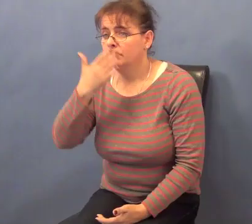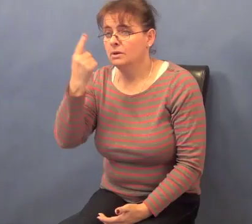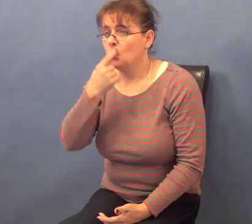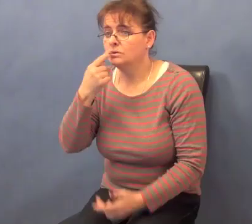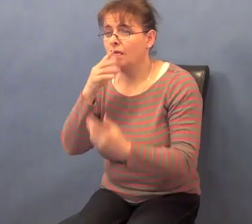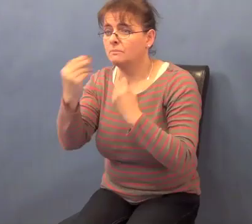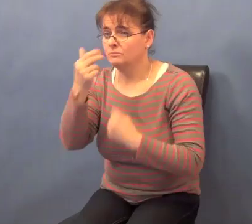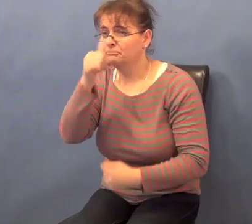Nie umiesz czytać mowy z ruchu ust?